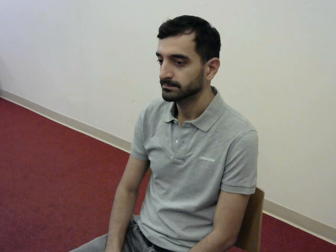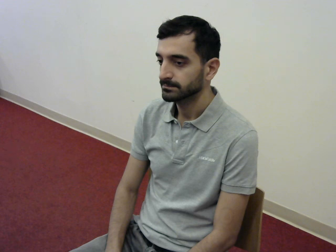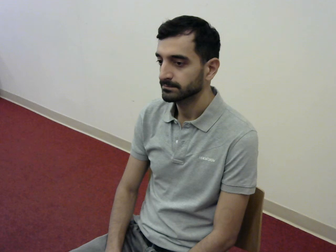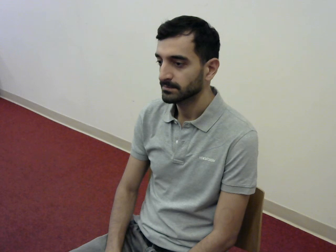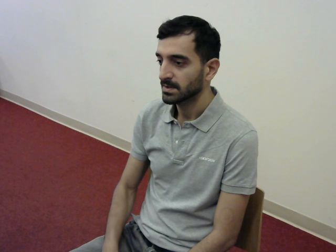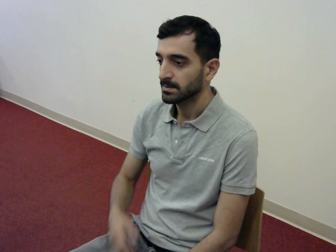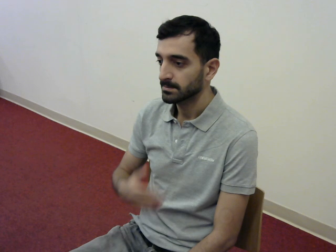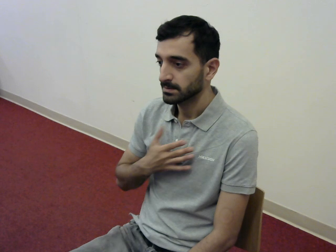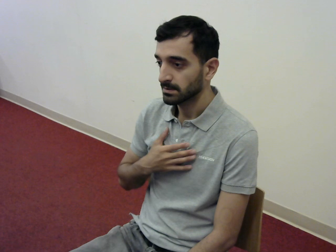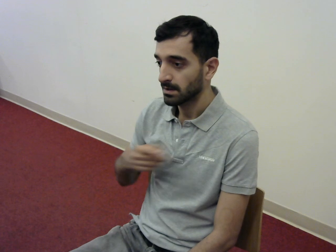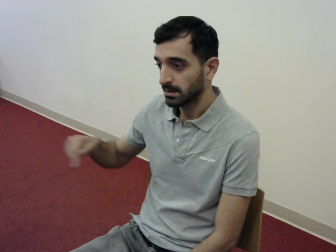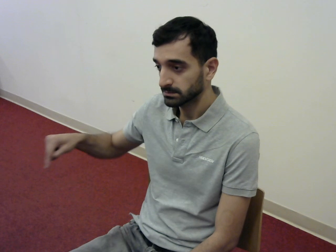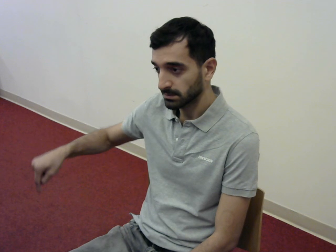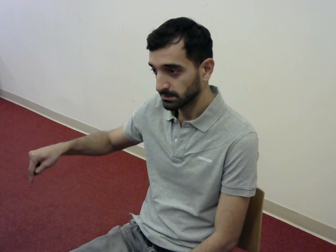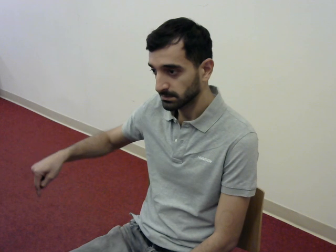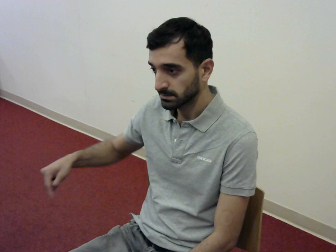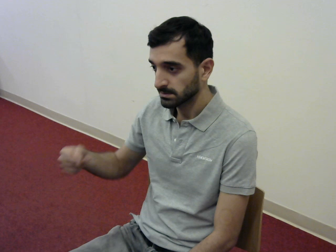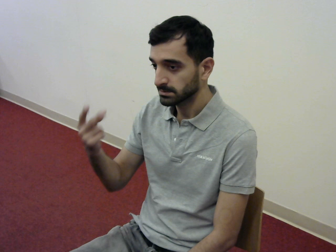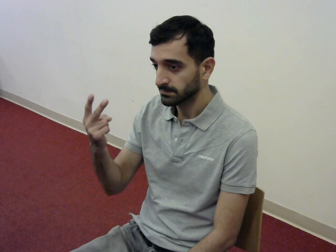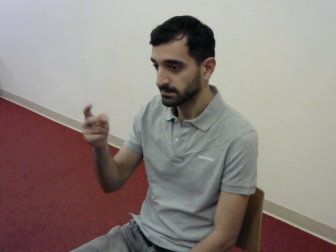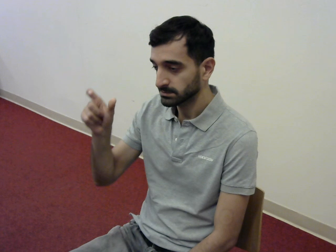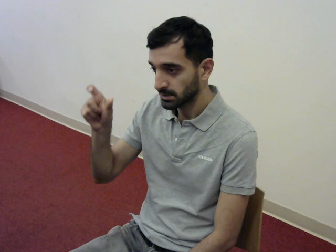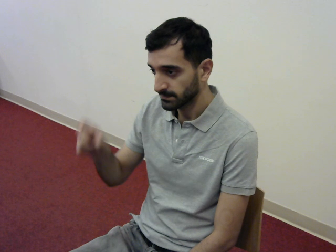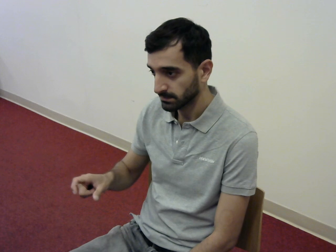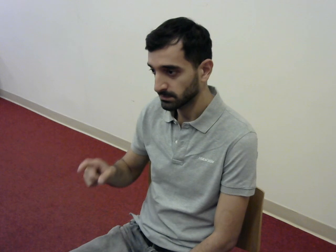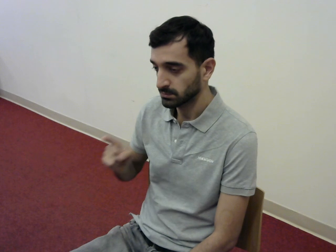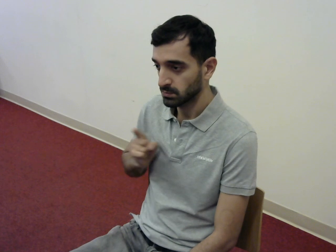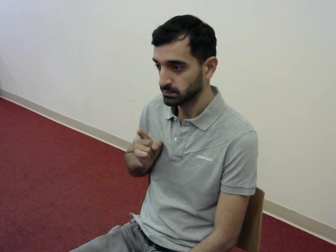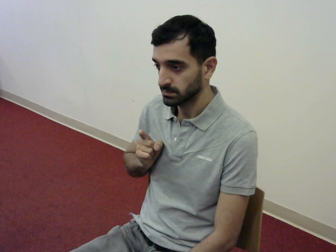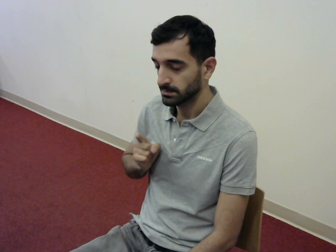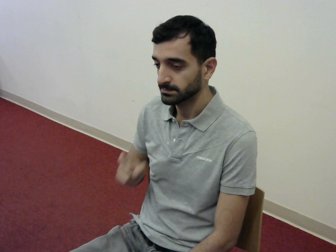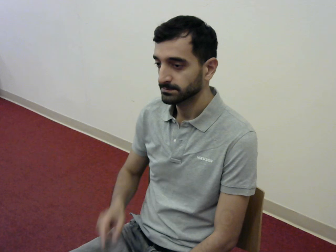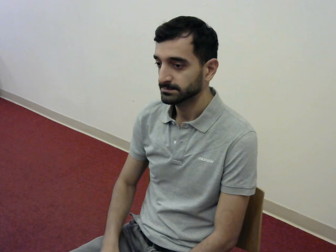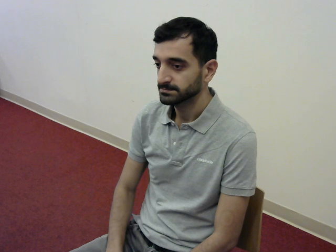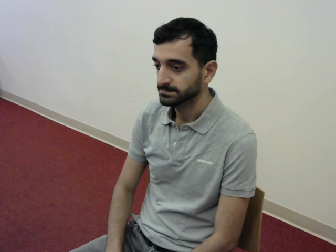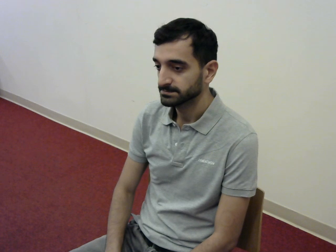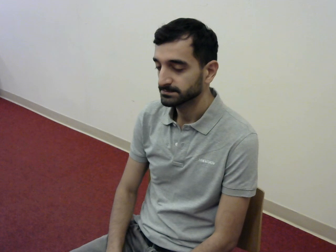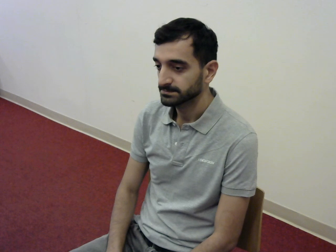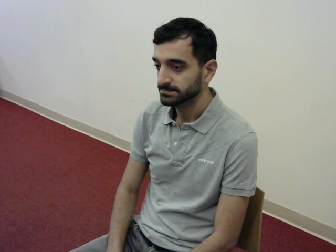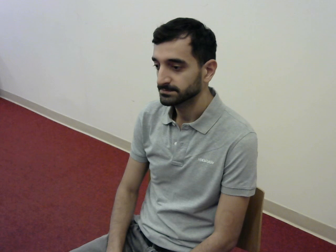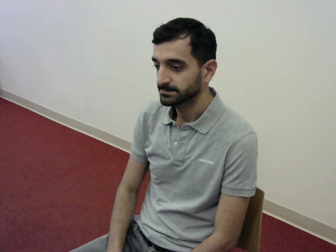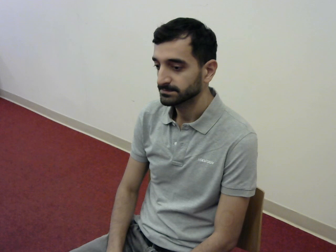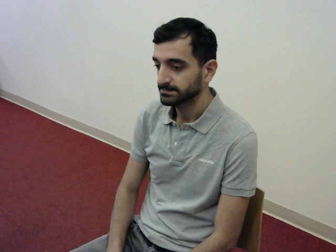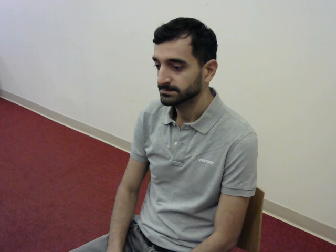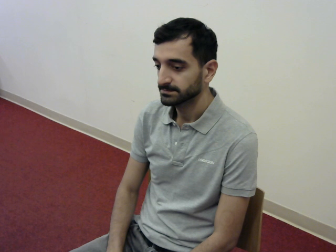Məni aşağıda 2 nəfər gözləyir